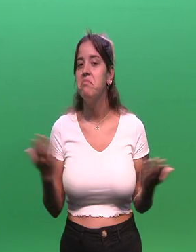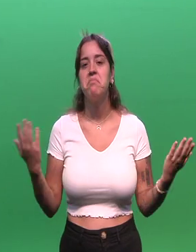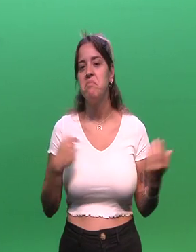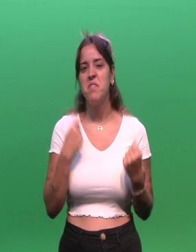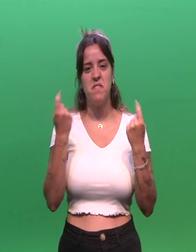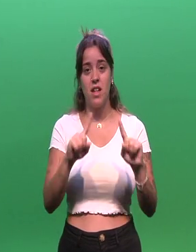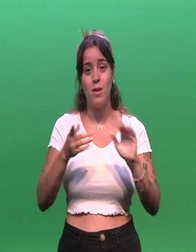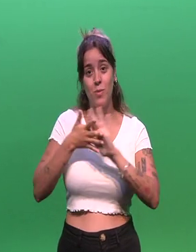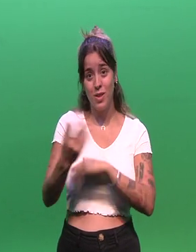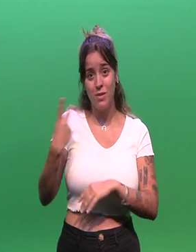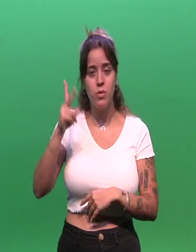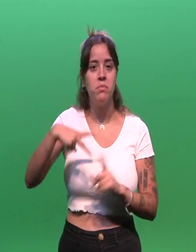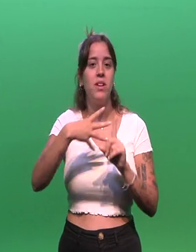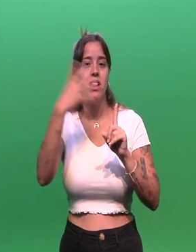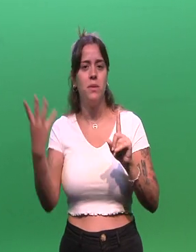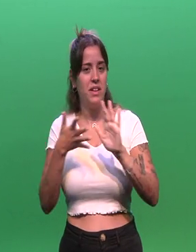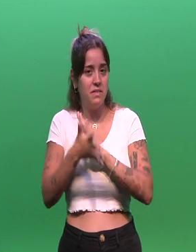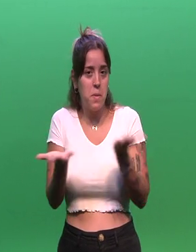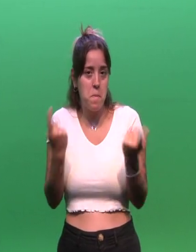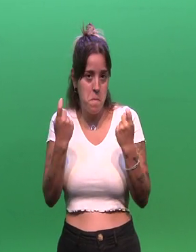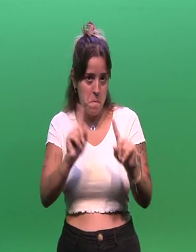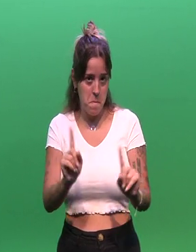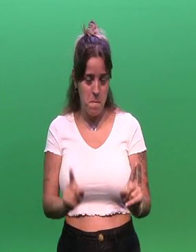No cal, perquè totes dues som del col·lectiu LGTBI, no cal.